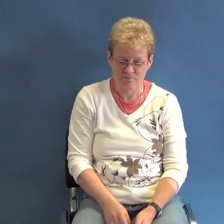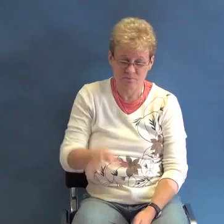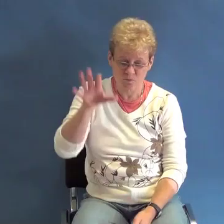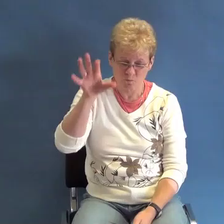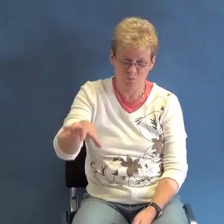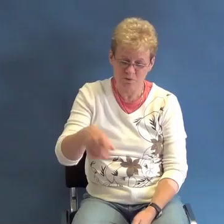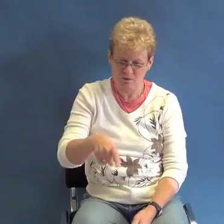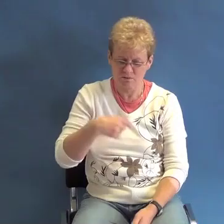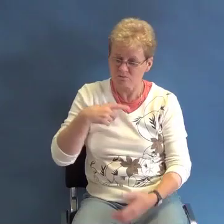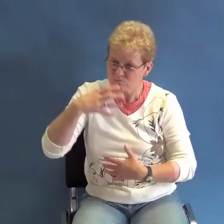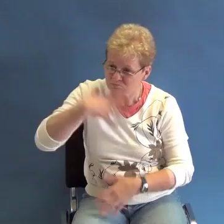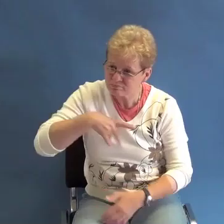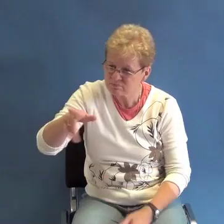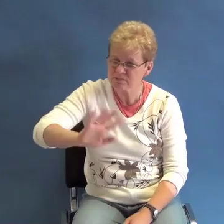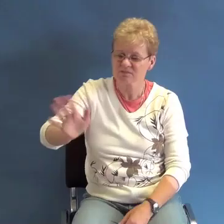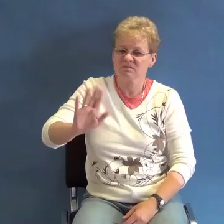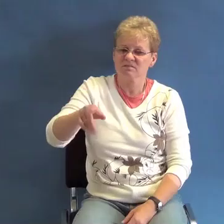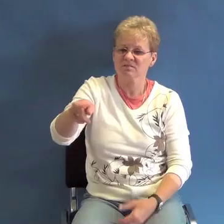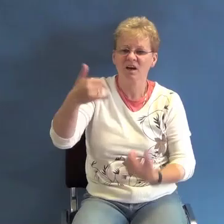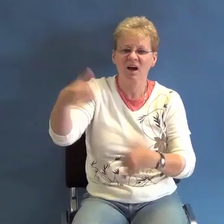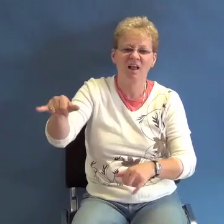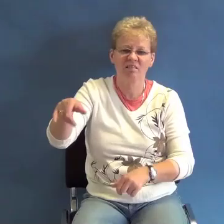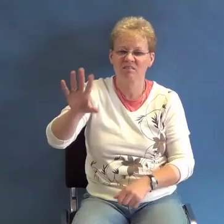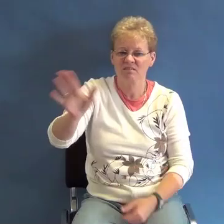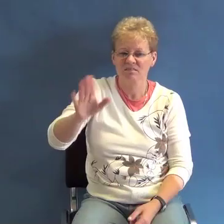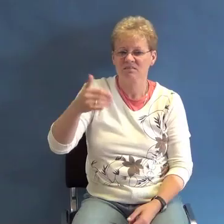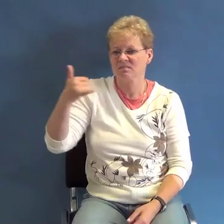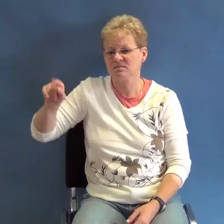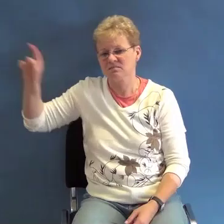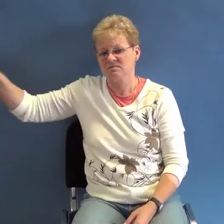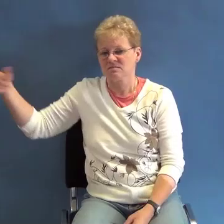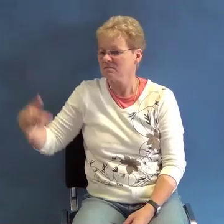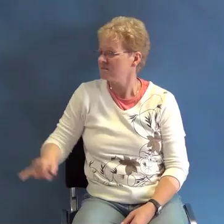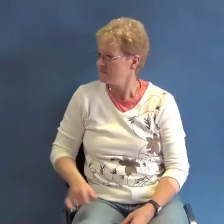W tym typie łazienki ja się kąpać nie będę, wybiorę inną, bo ta jest innego typu.